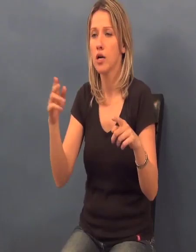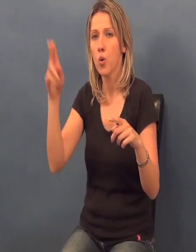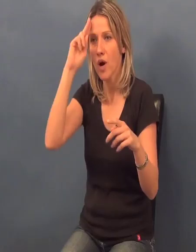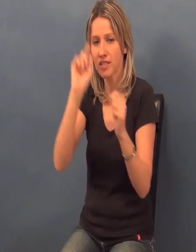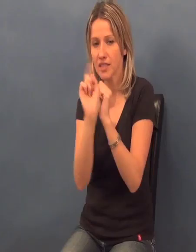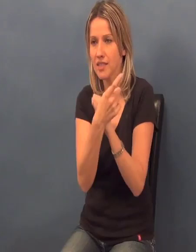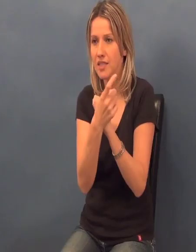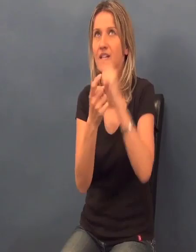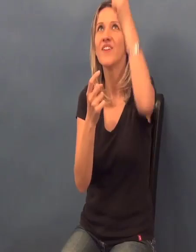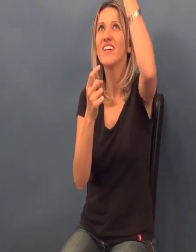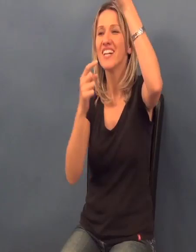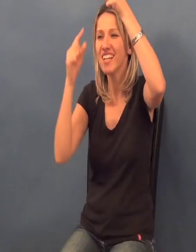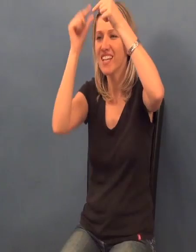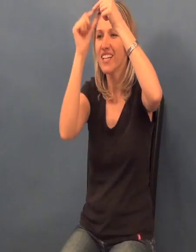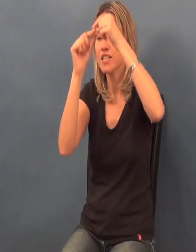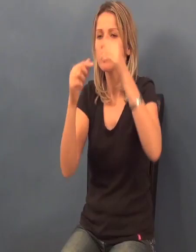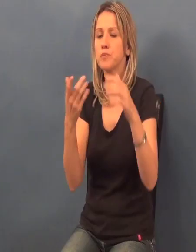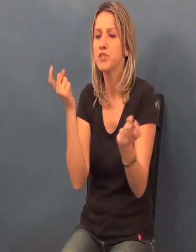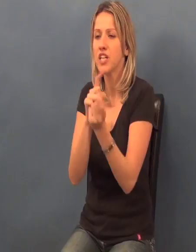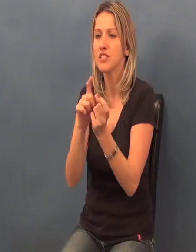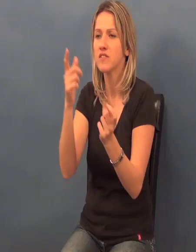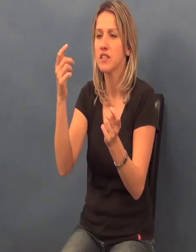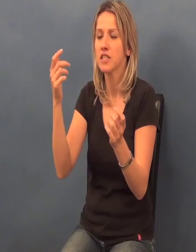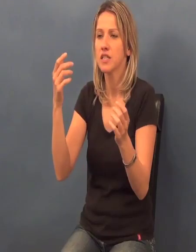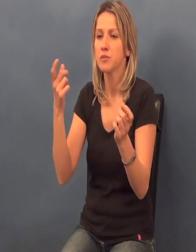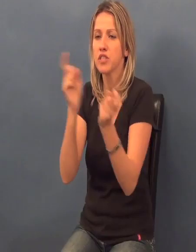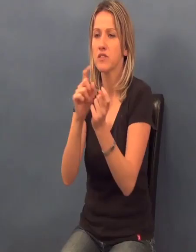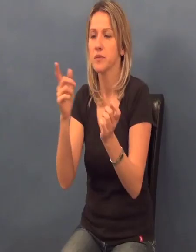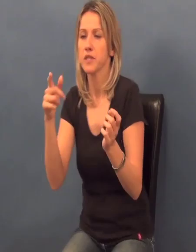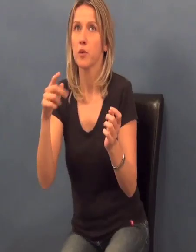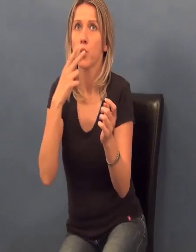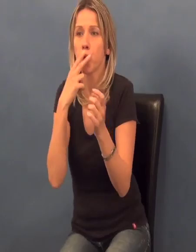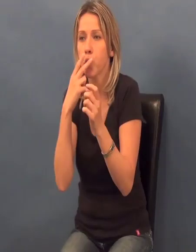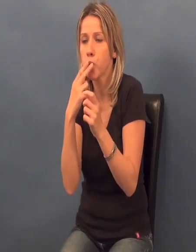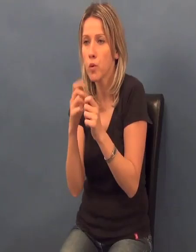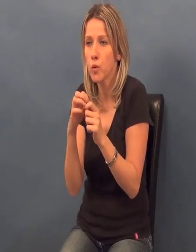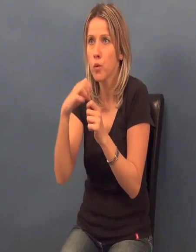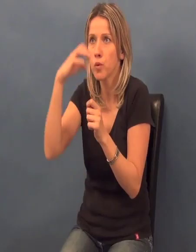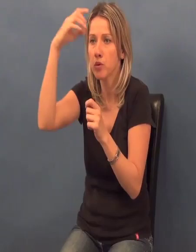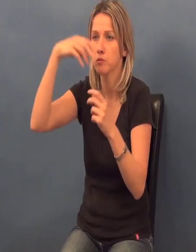W łazience jest czujnik przeciwpożarowy. Ktoś zapalił papierosa, poleciał dym.